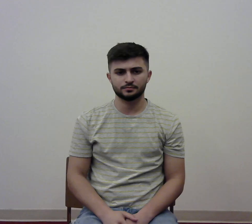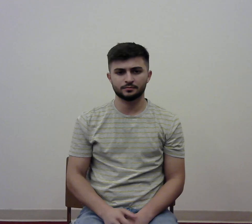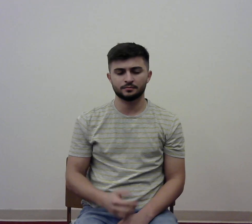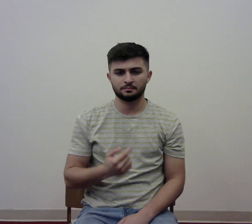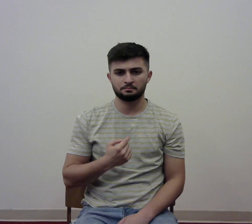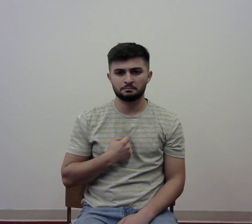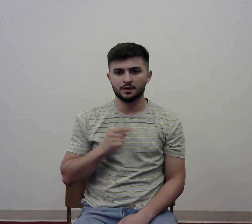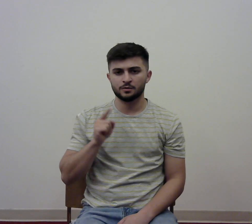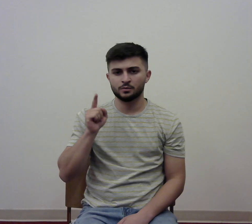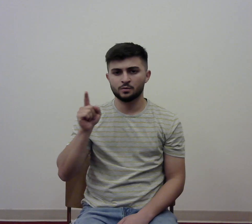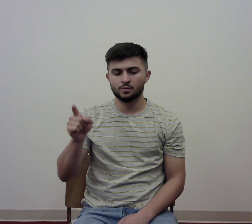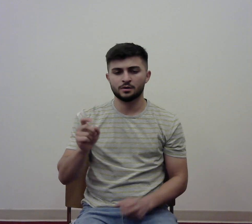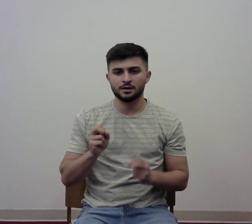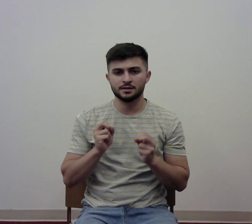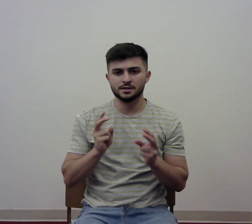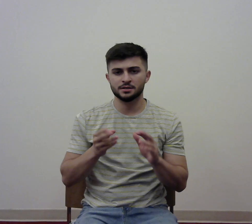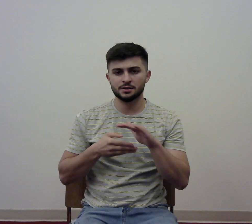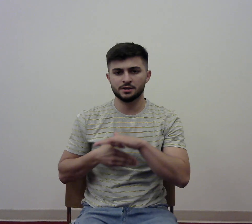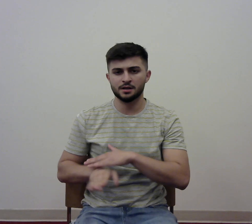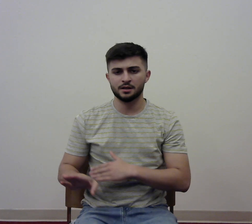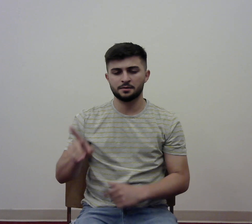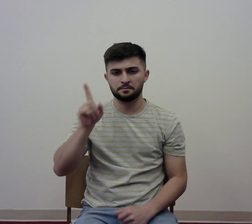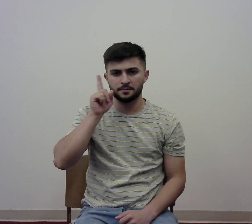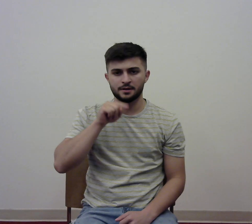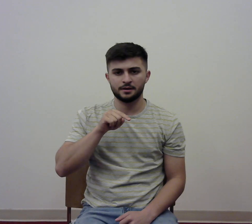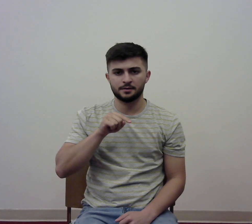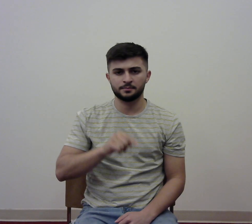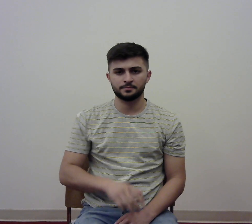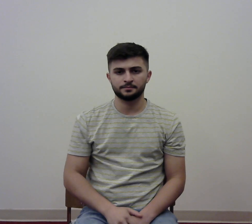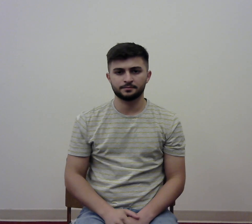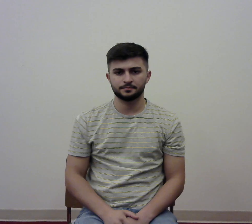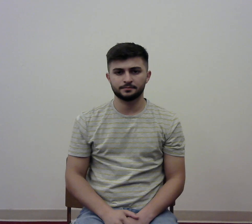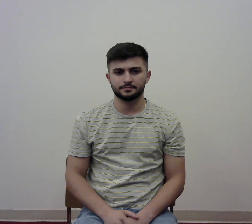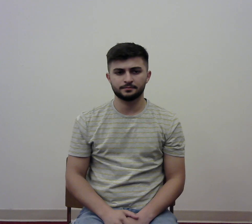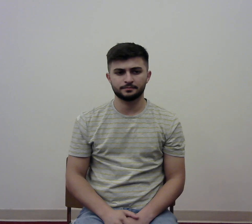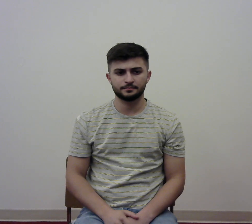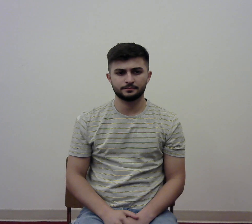Mən ora necə gedə bilərəm?